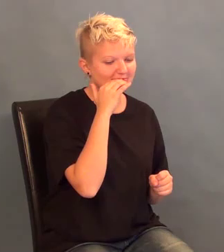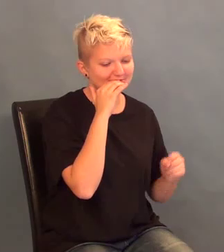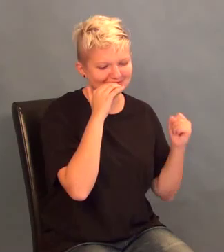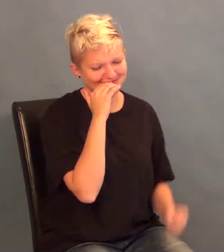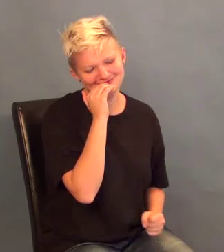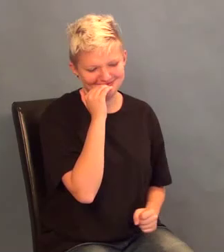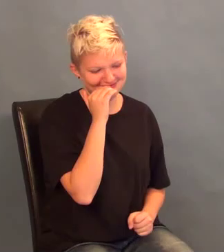Nie udało się.